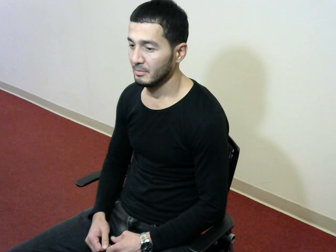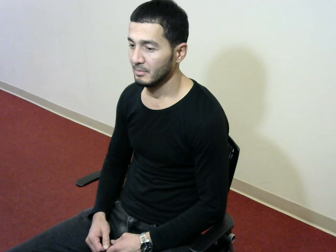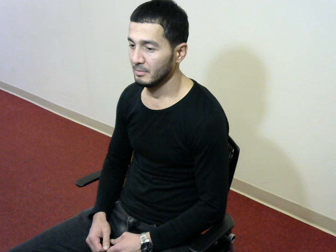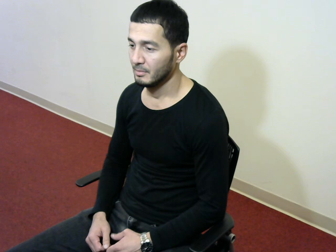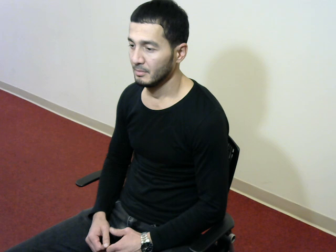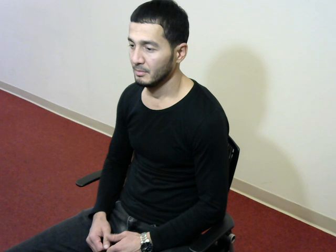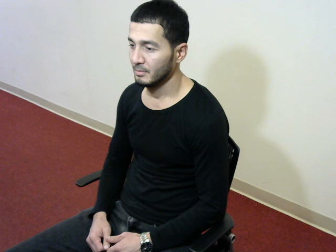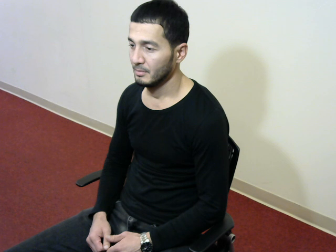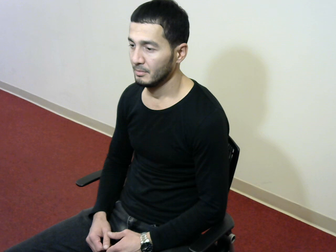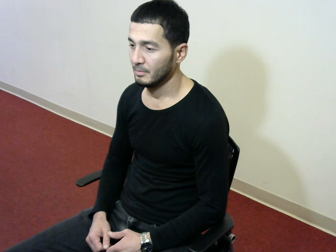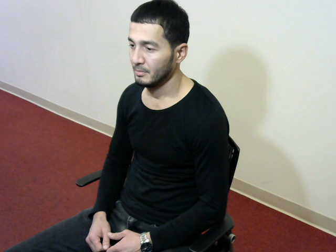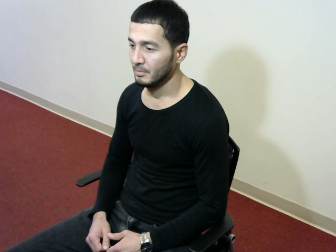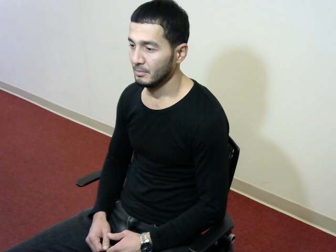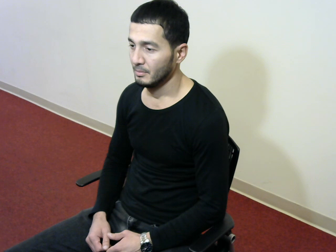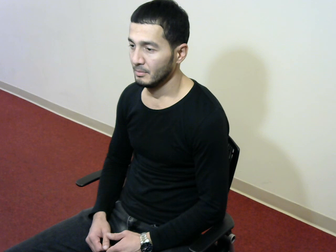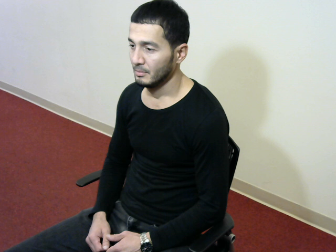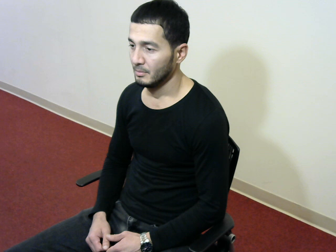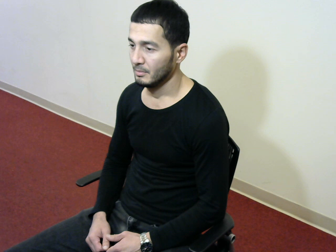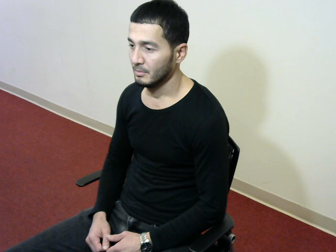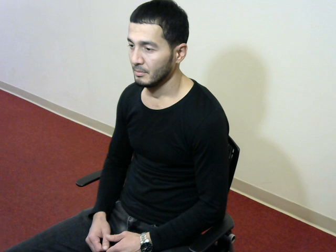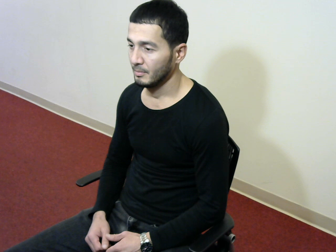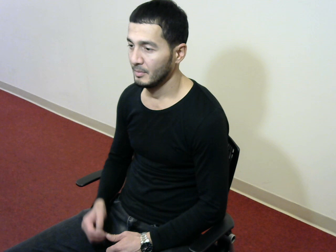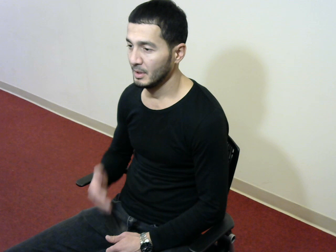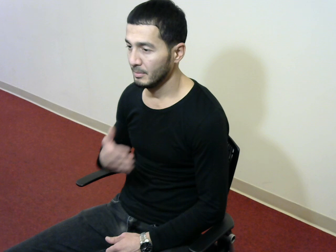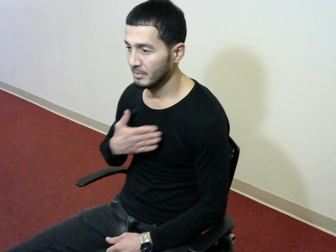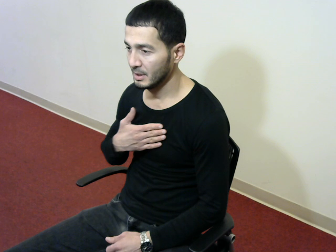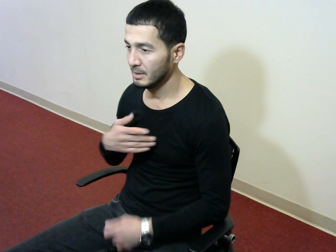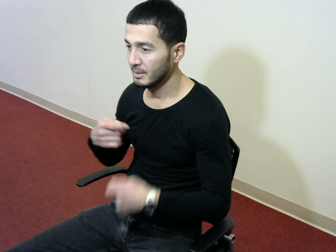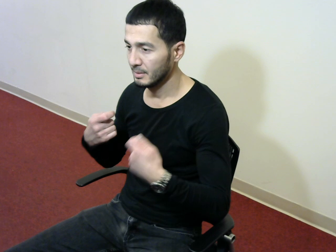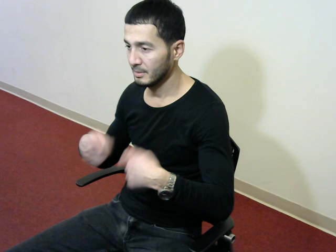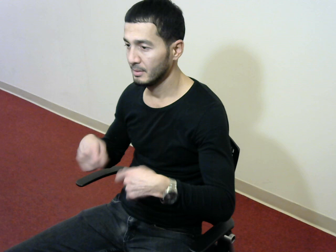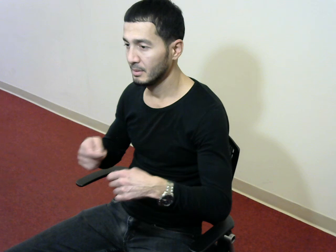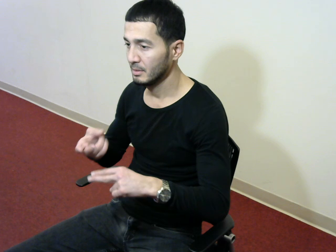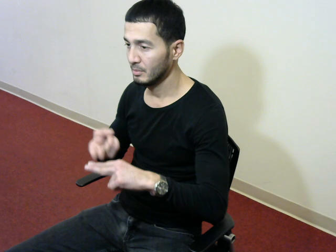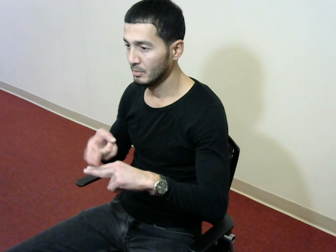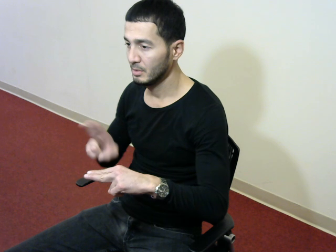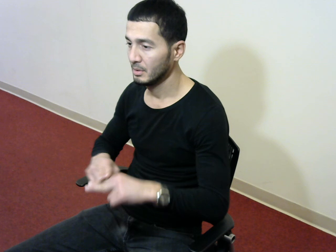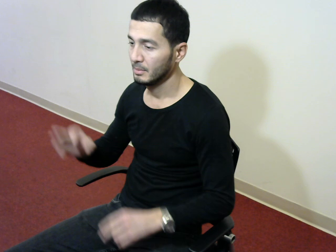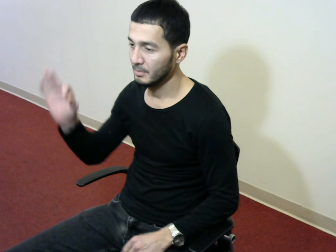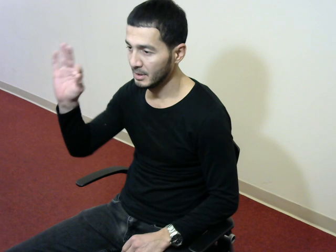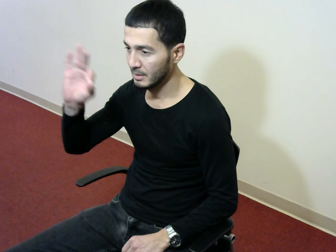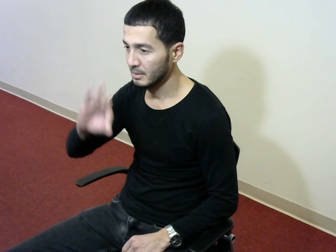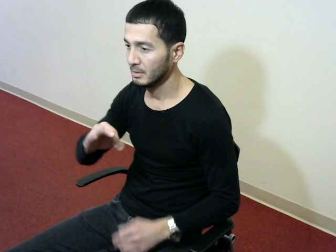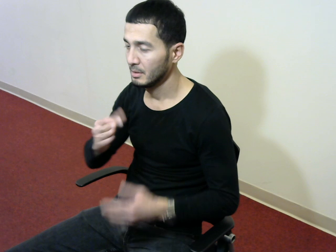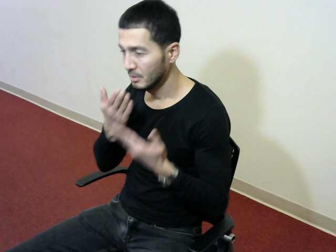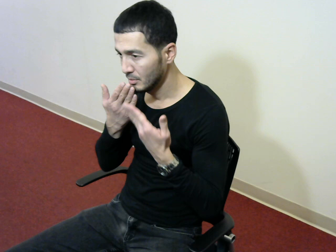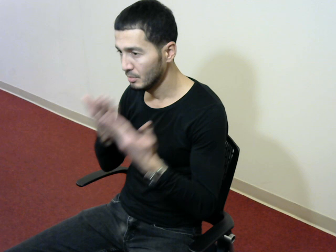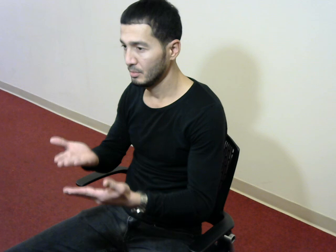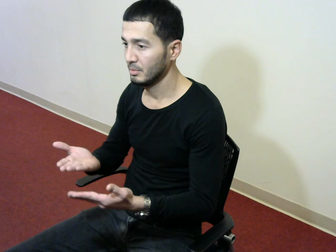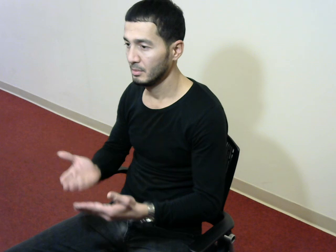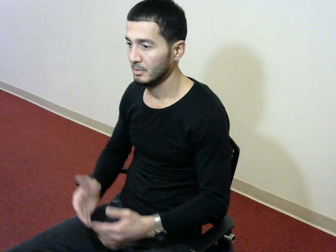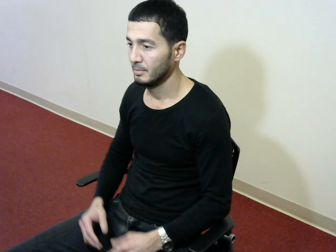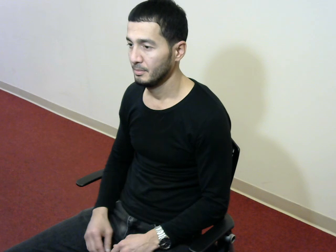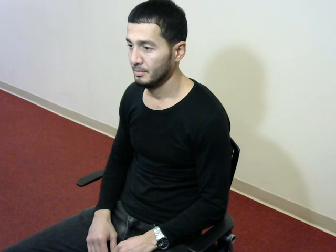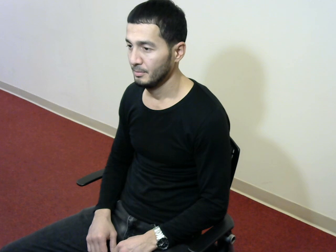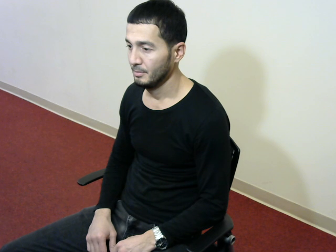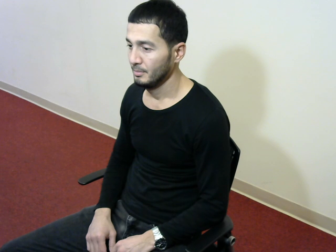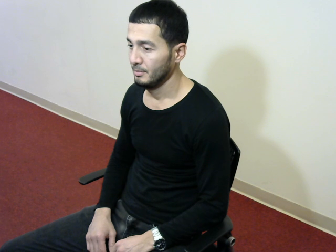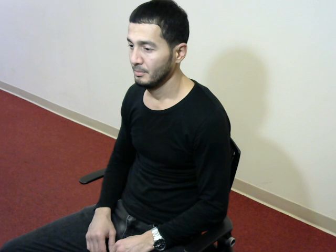Mən satıcıdan bu barədə soruşdum